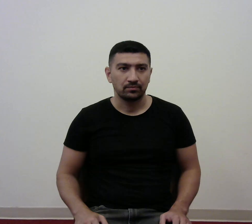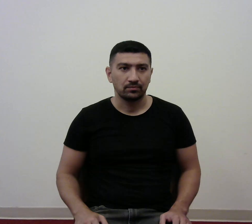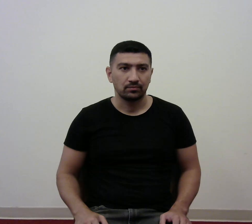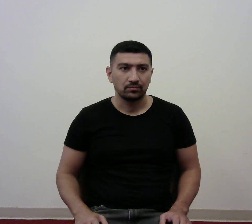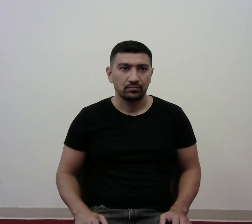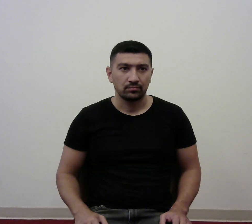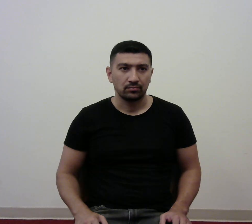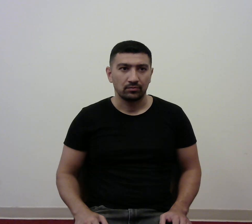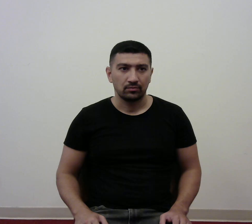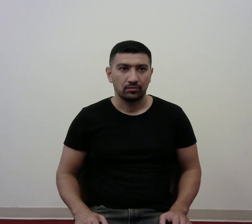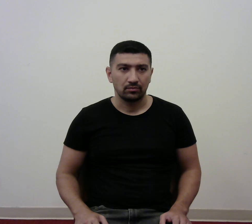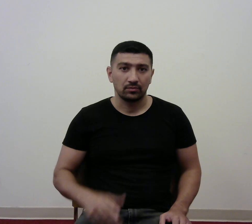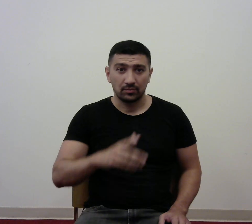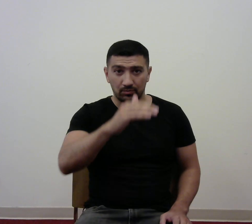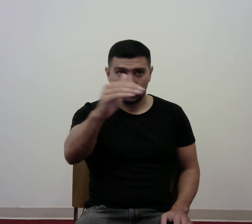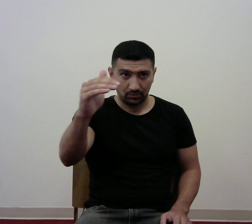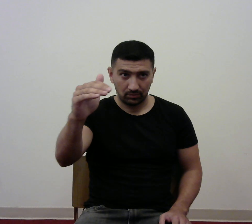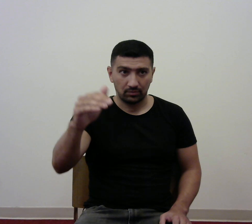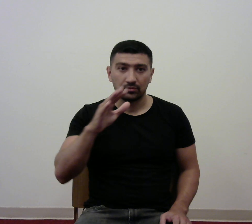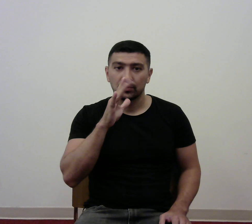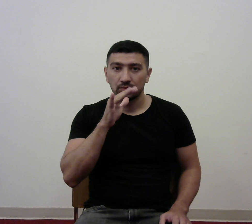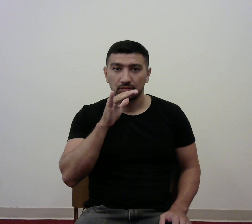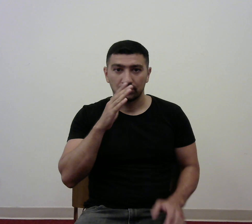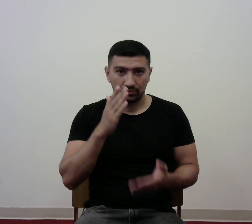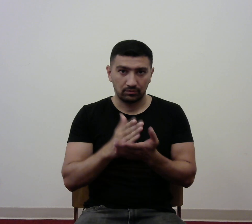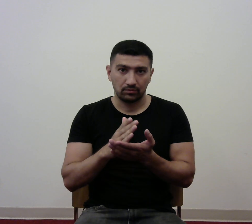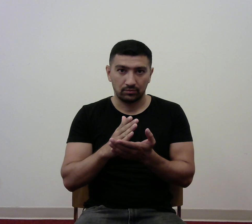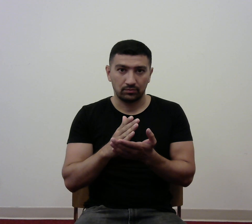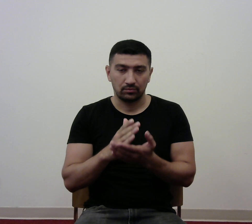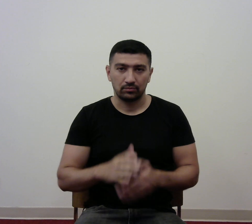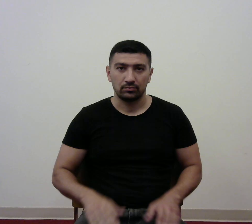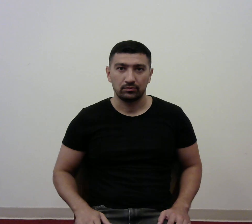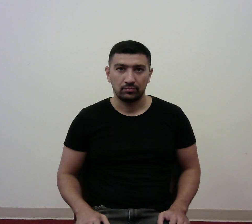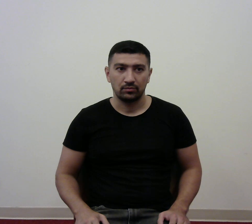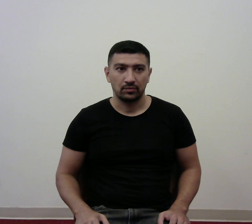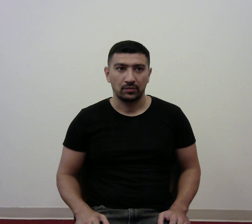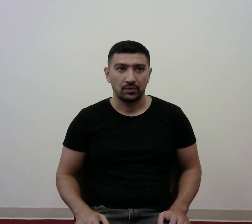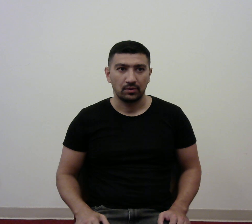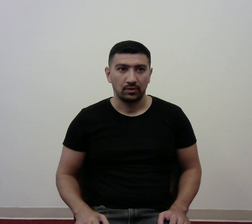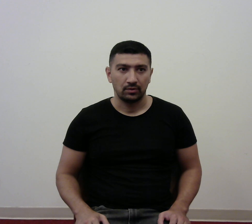Sizin vaxtınız var?